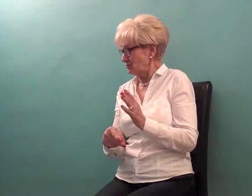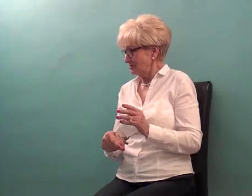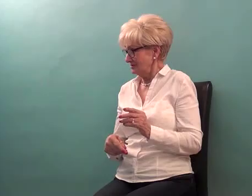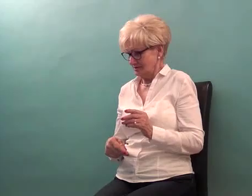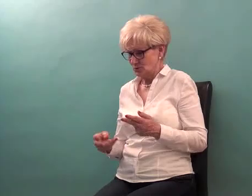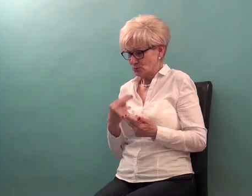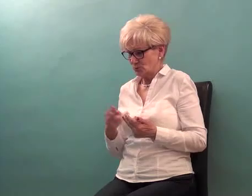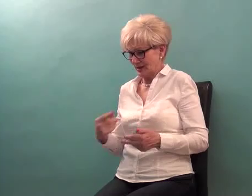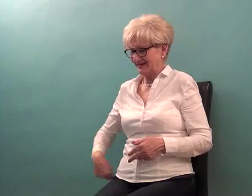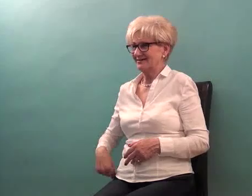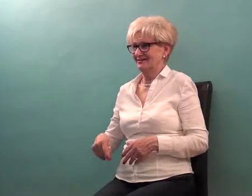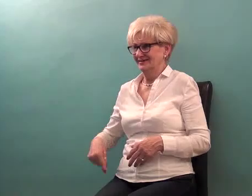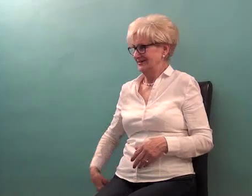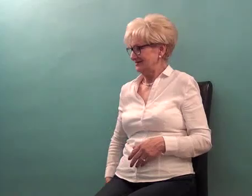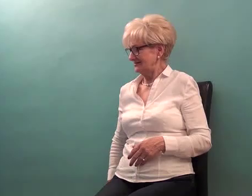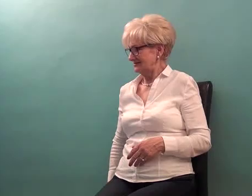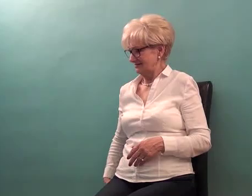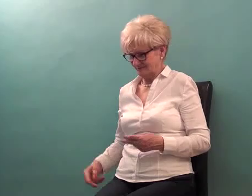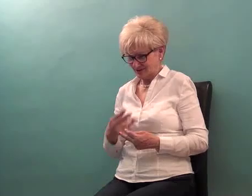W dupę, z tyłu.